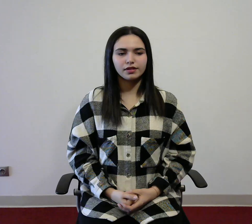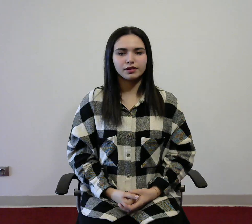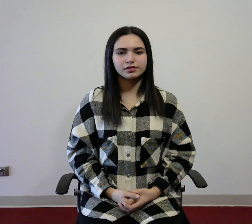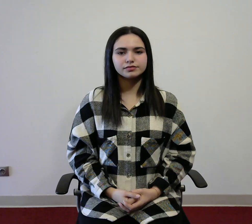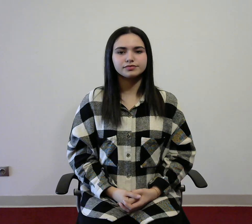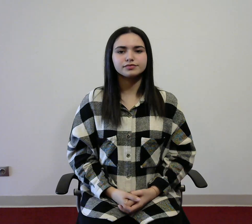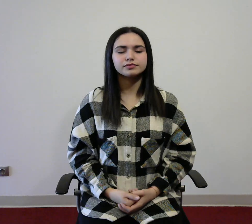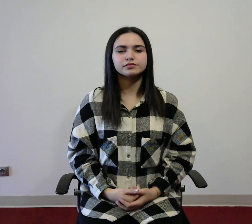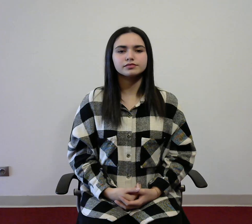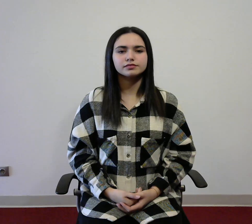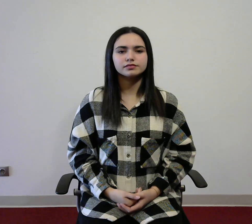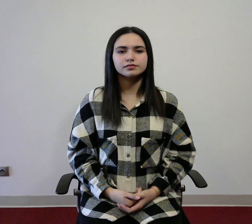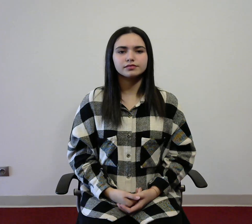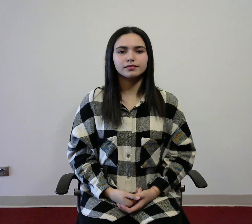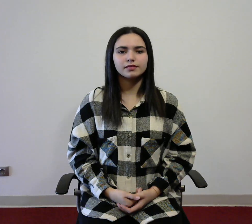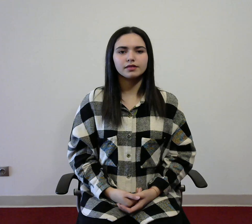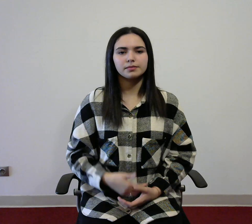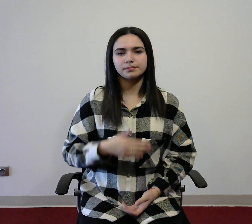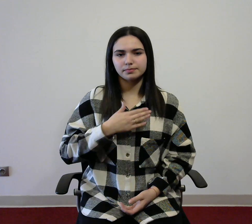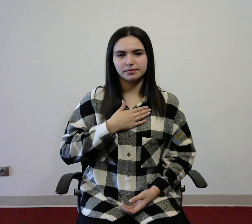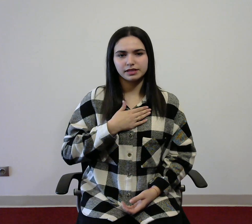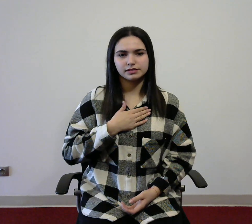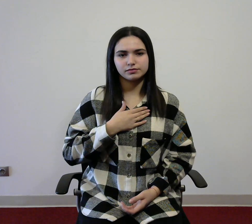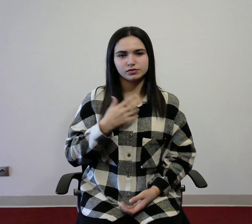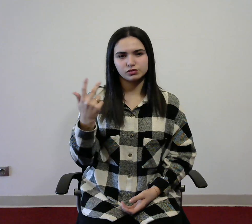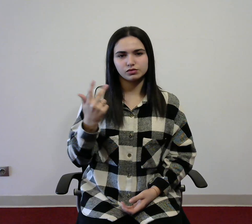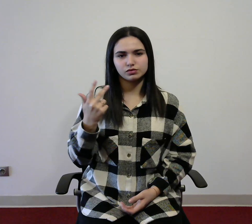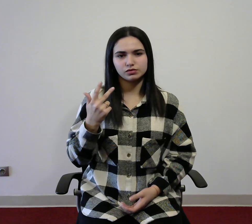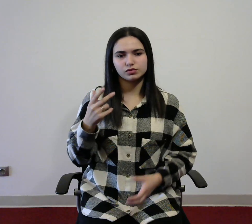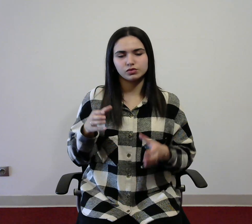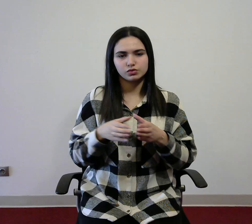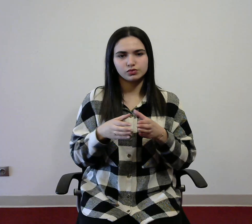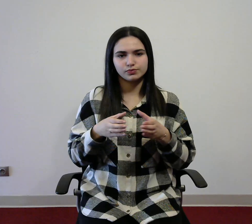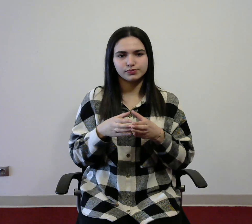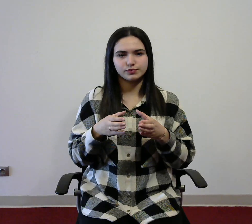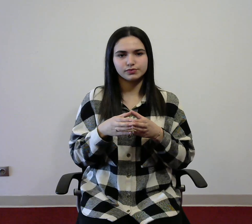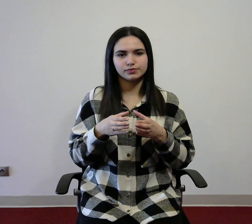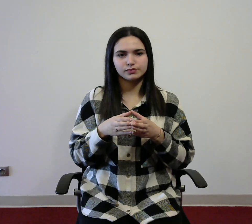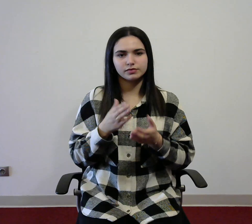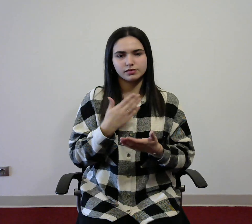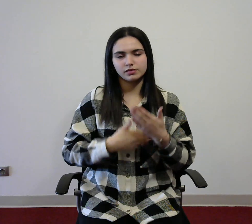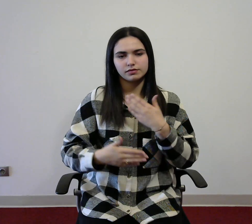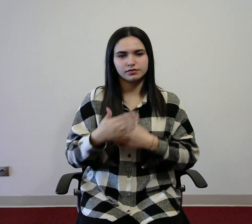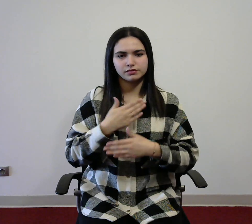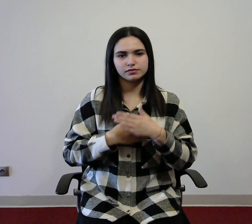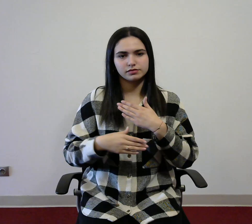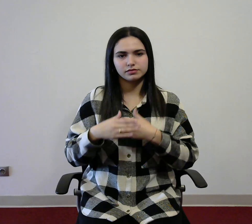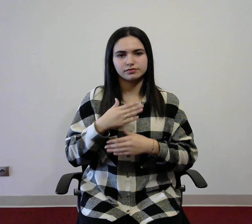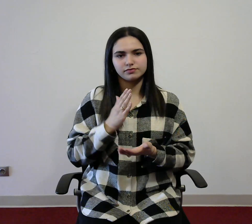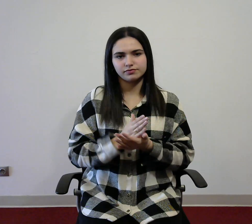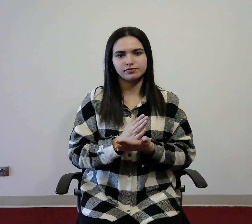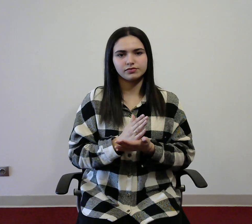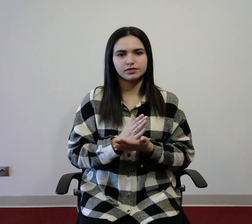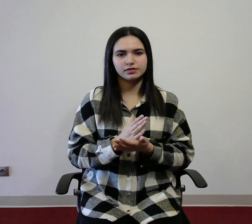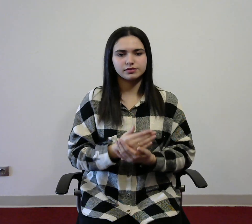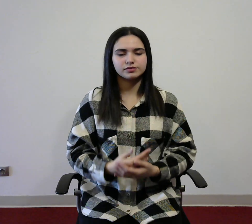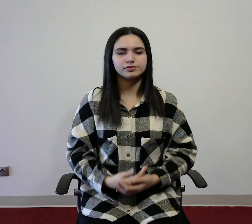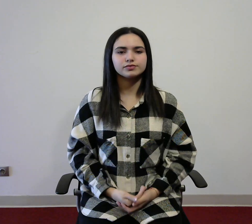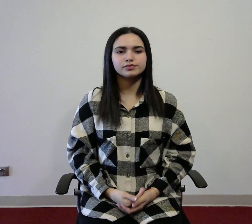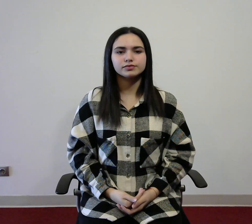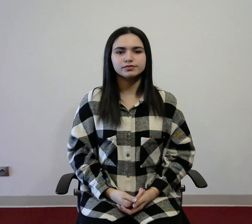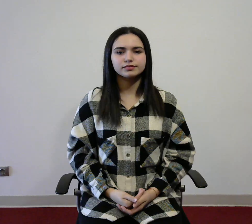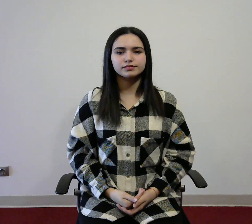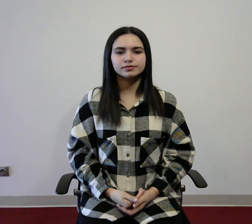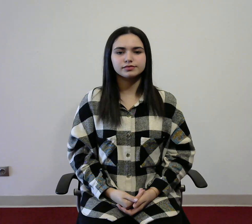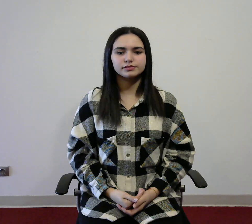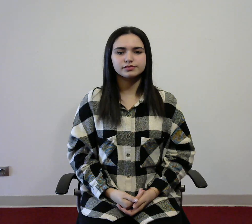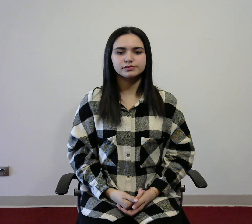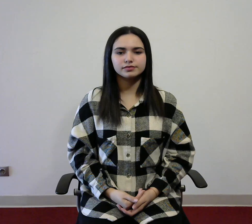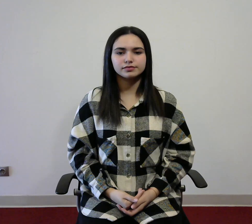Mənim üçünücü dərəcə əlilliyim var